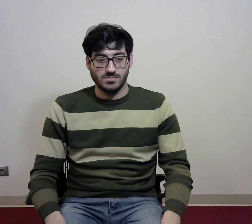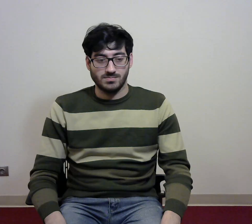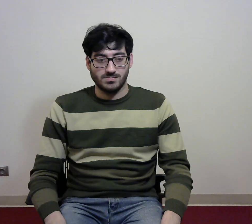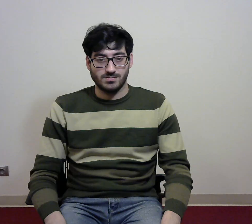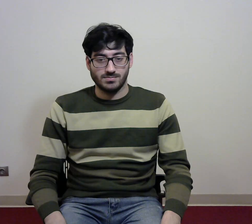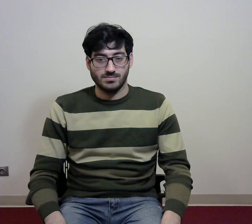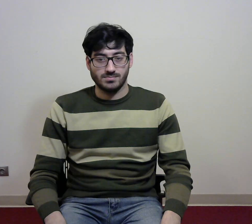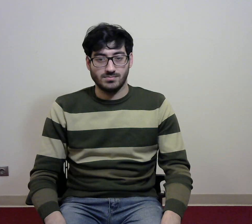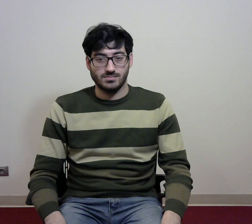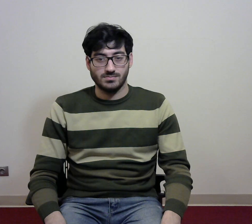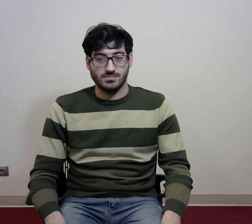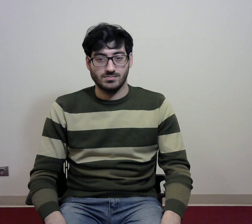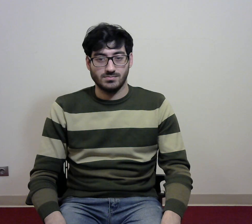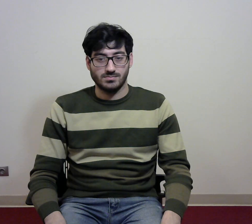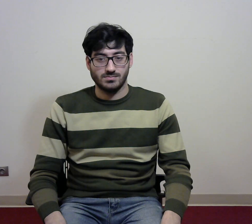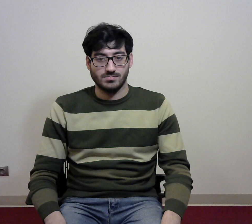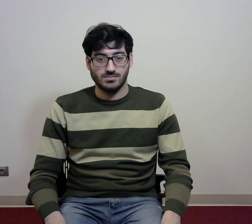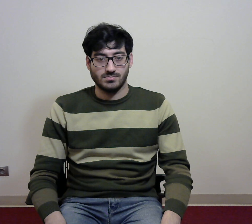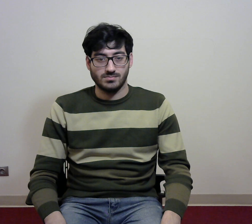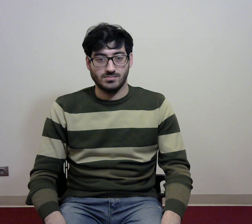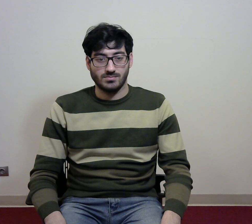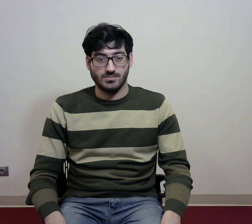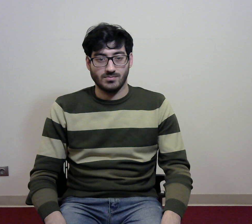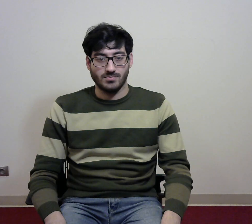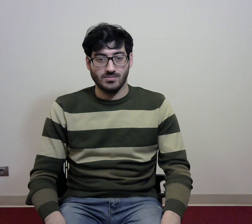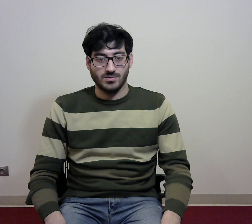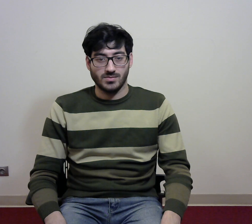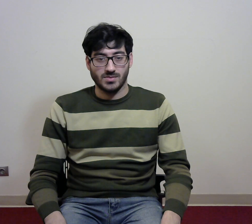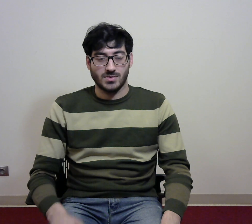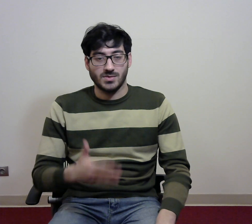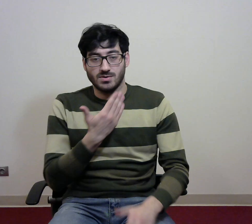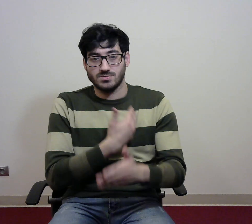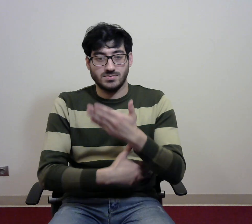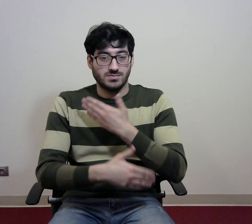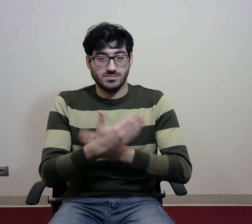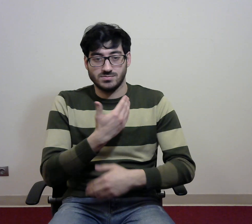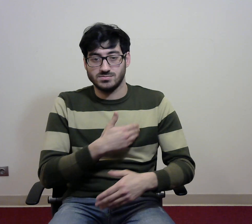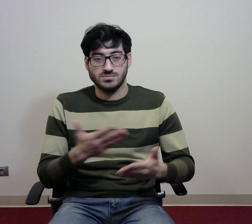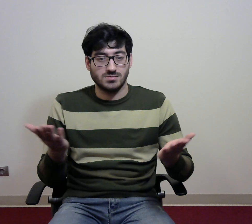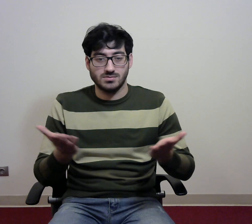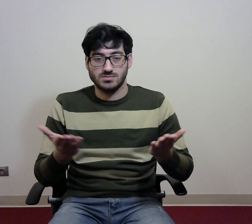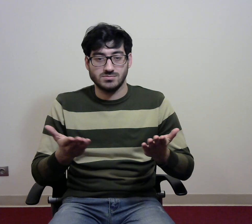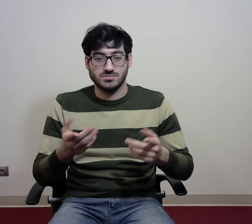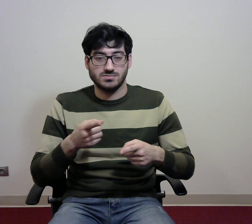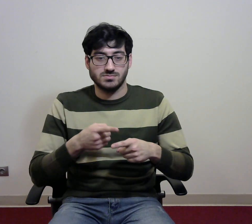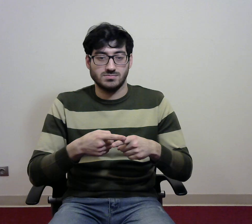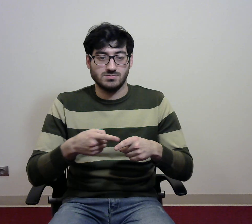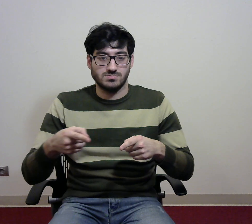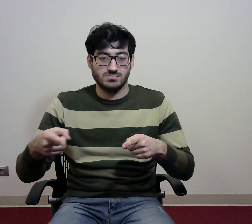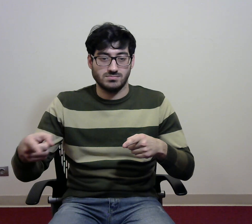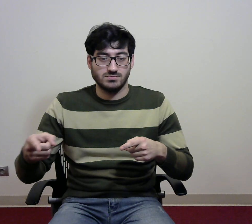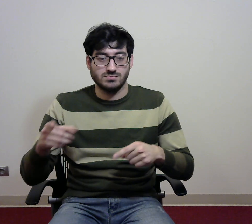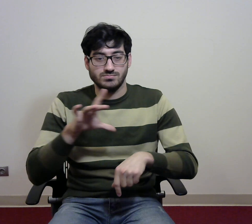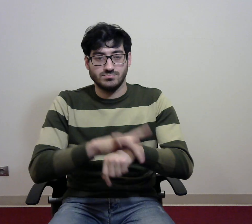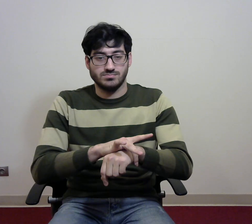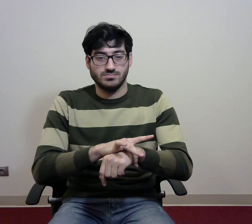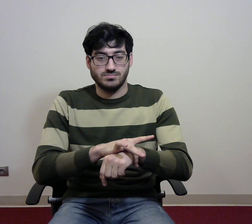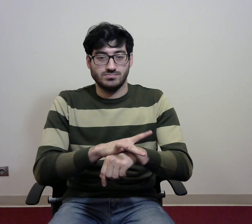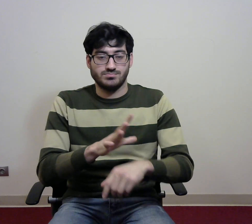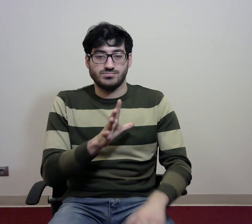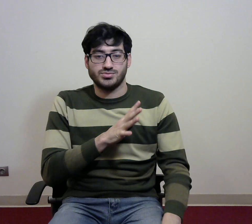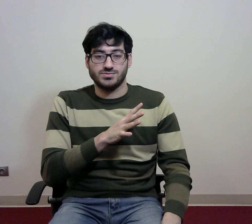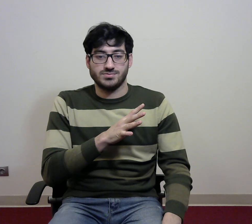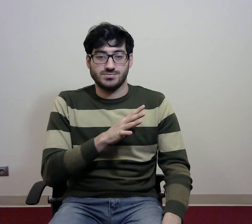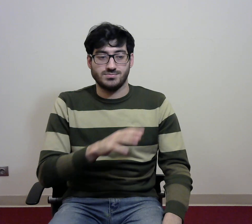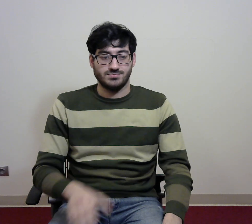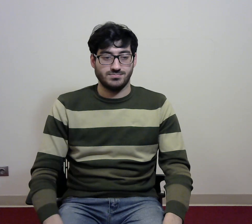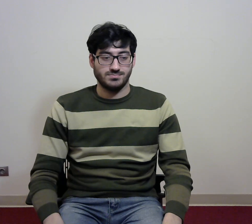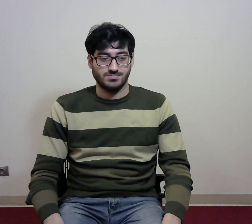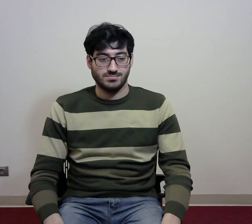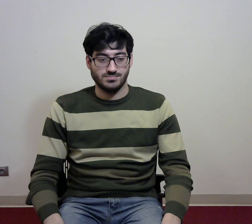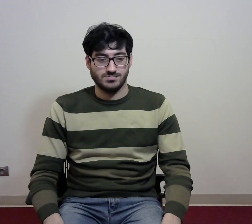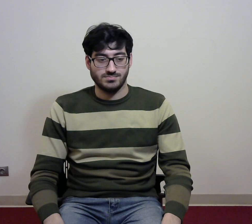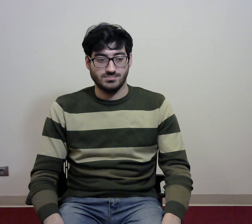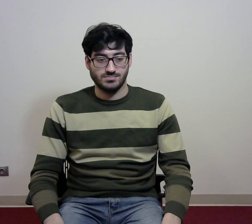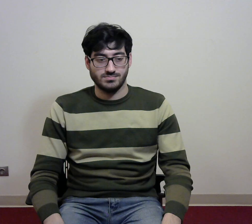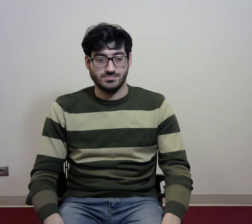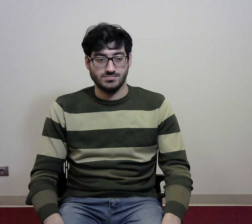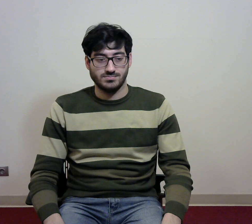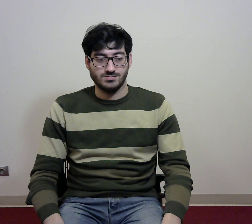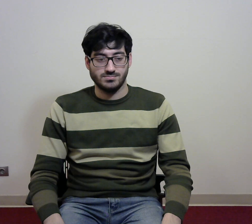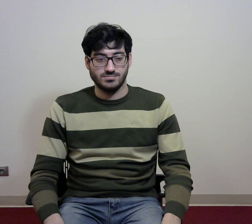Əlillik hansı müddətə müəyyən olunur?